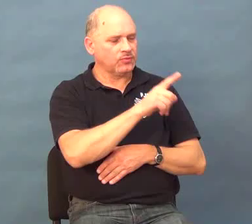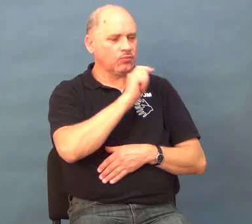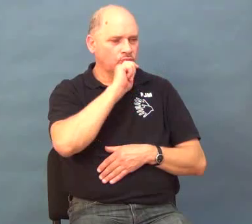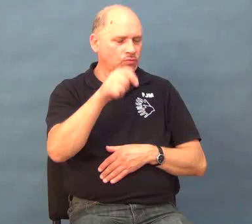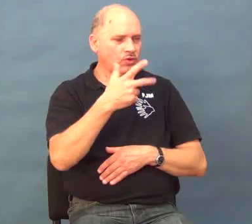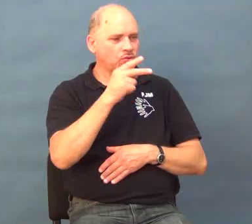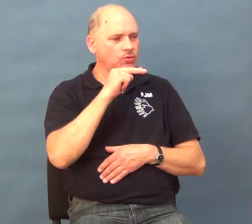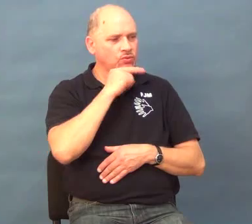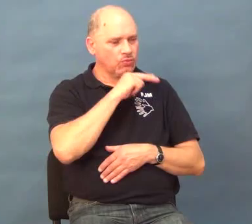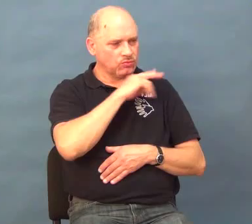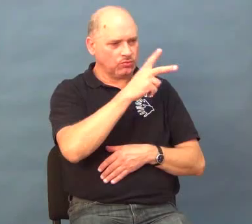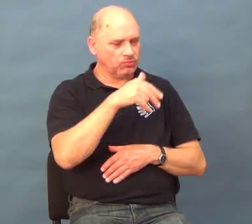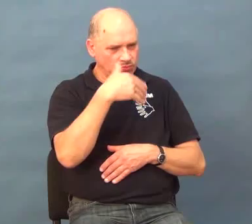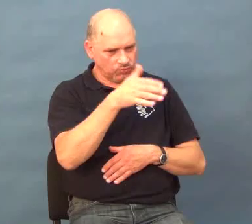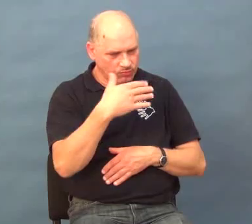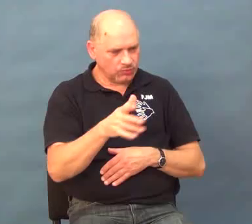Chłopak w prezencie daje im trzy gruszki.